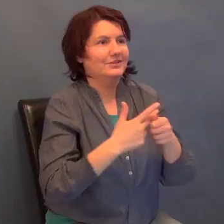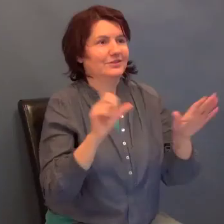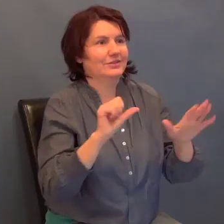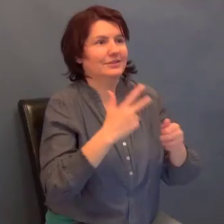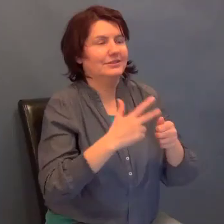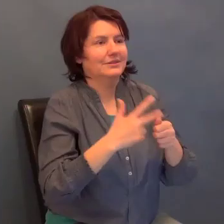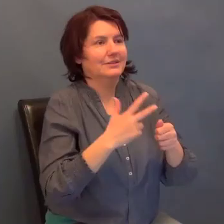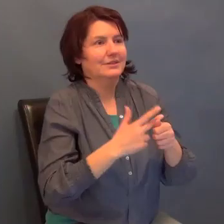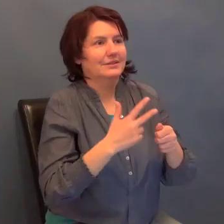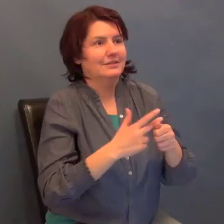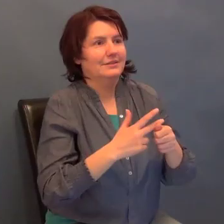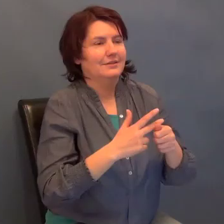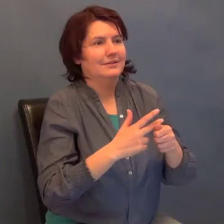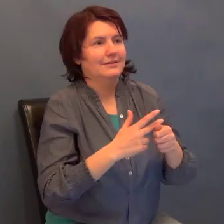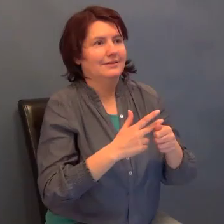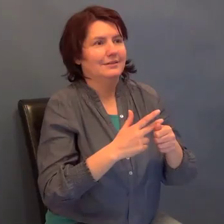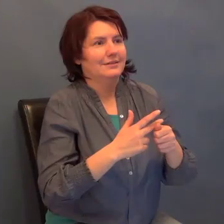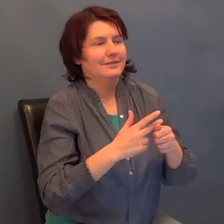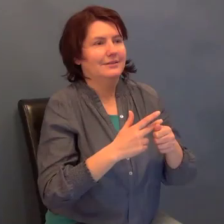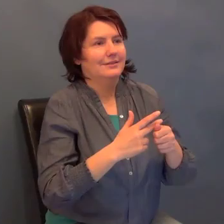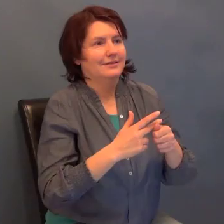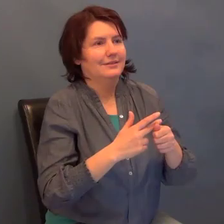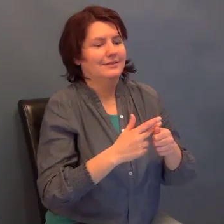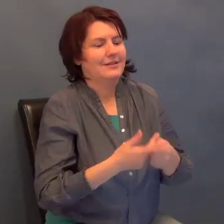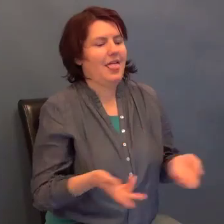Szósta trzydzieści, szósta trzydzieści.